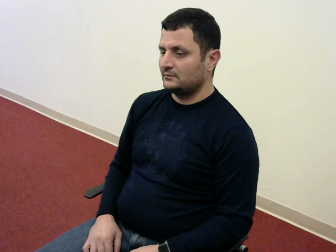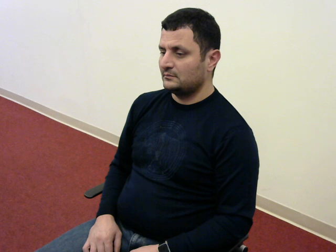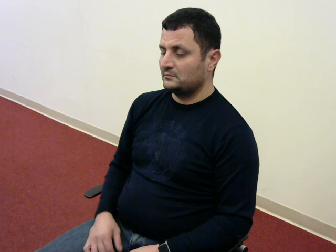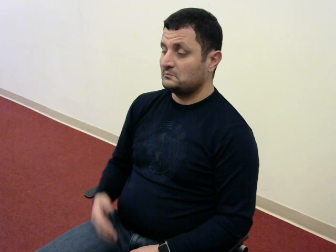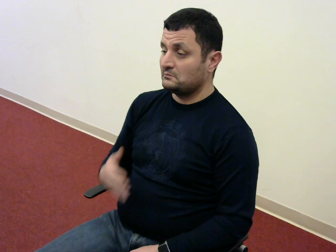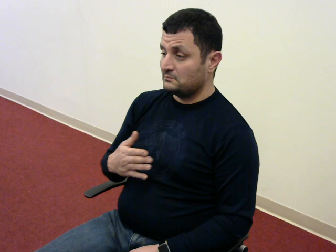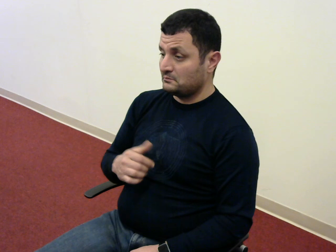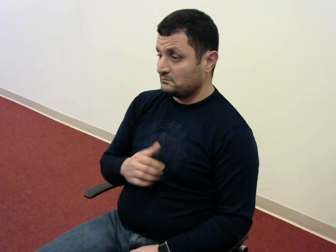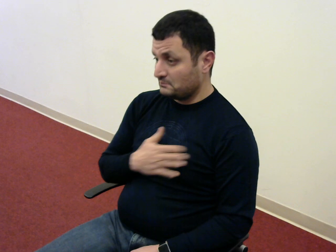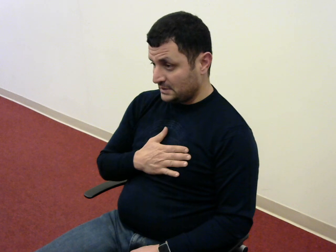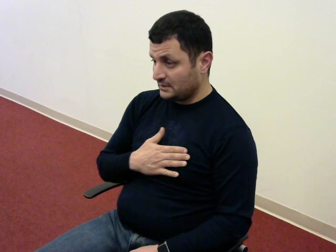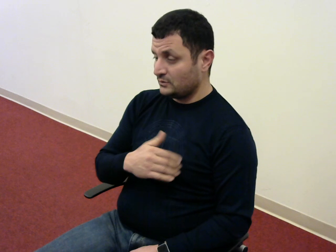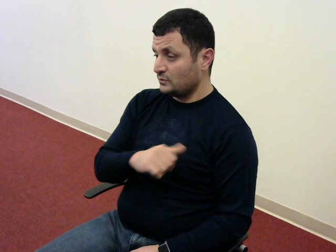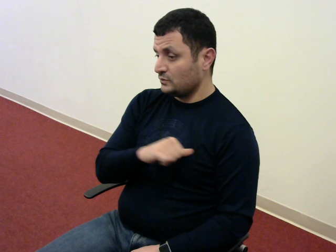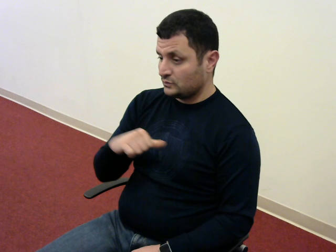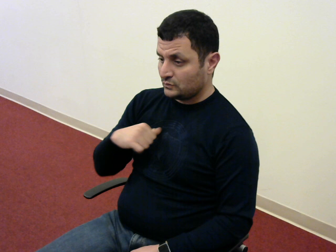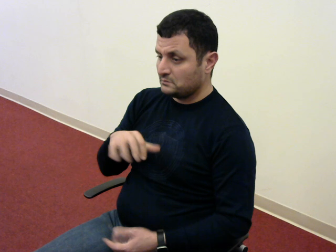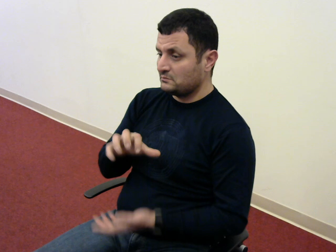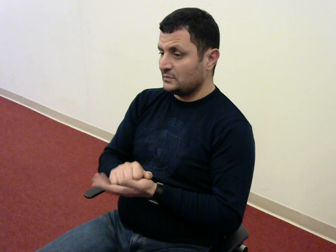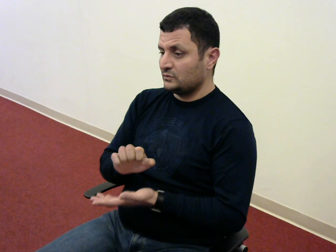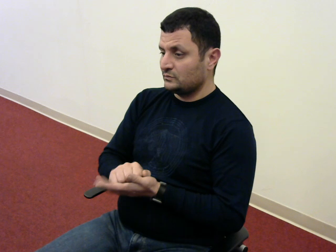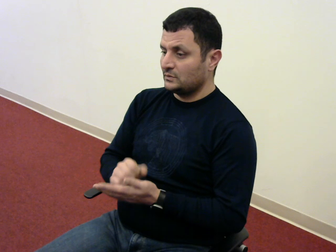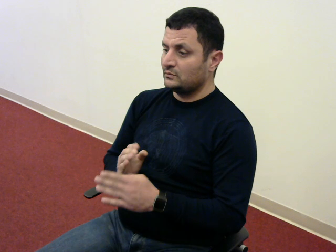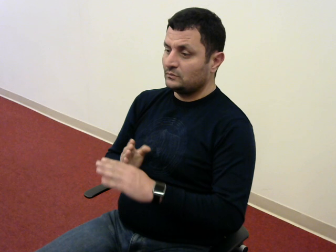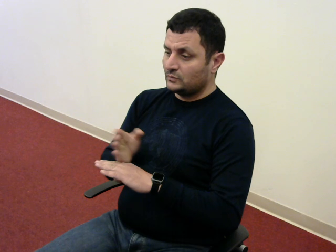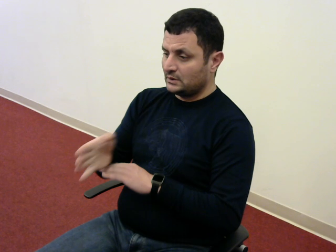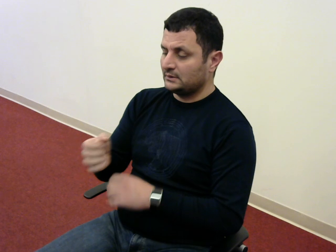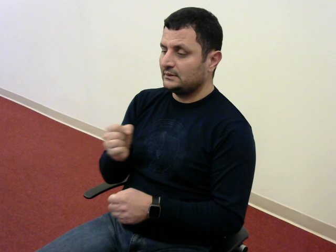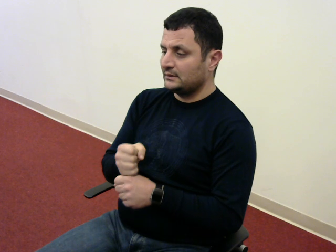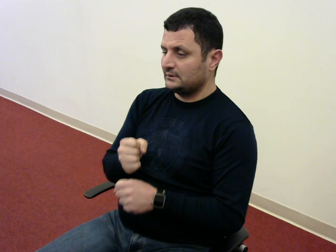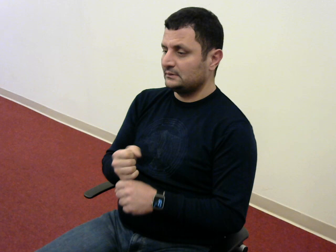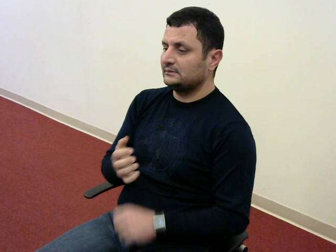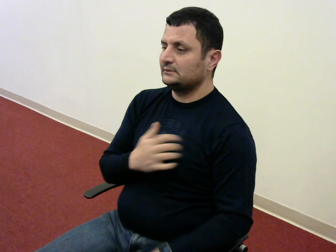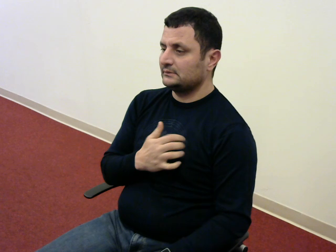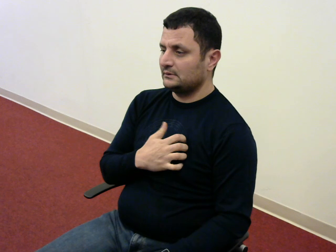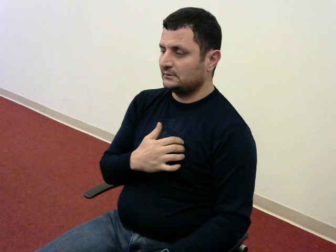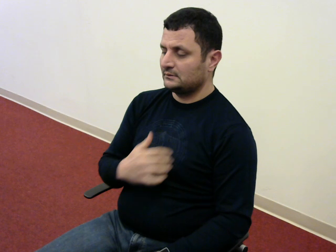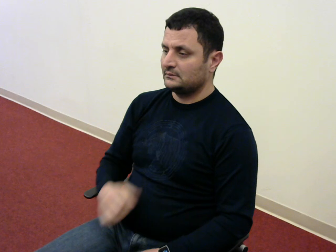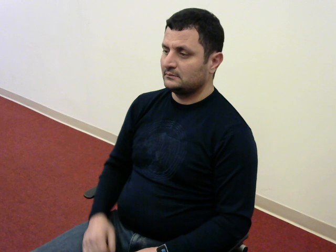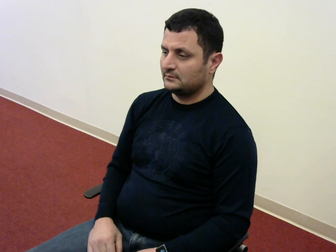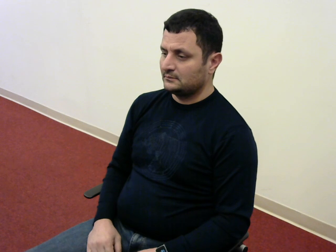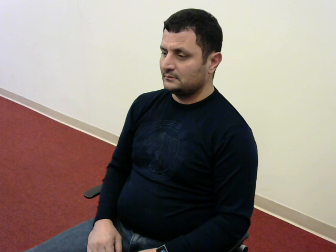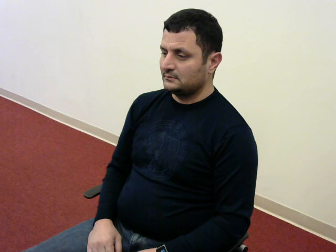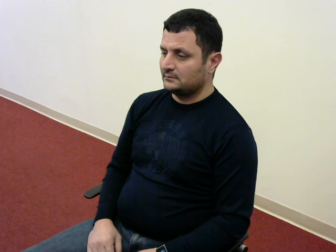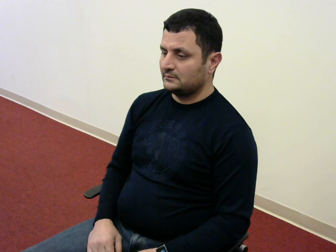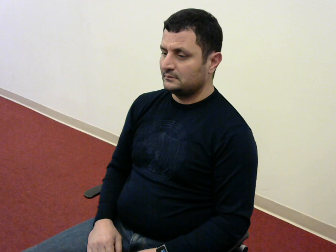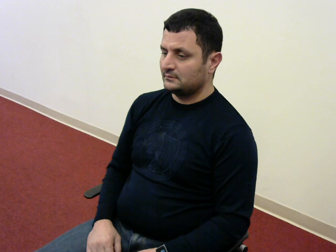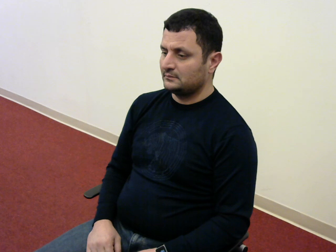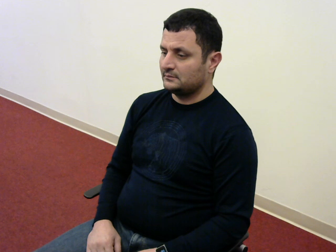Mən özünüməşğulluğa müraciət etmək istəyirəm